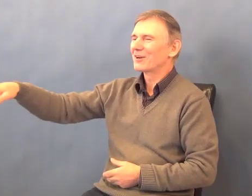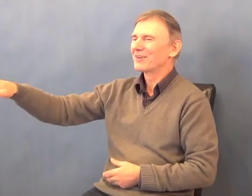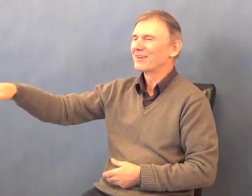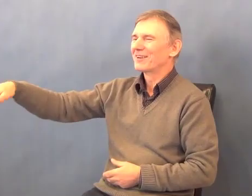Dawno.